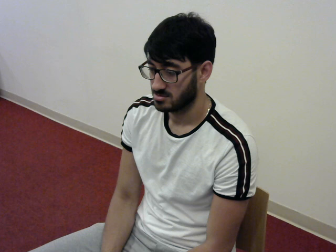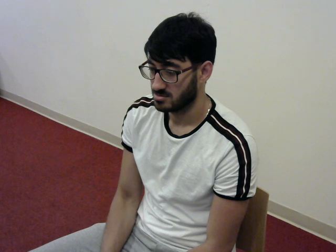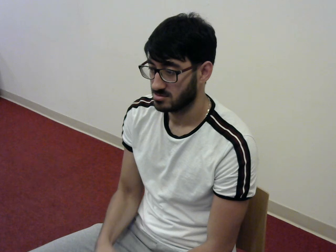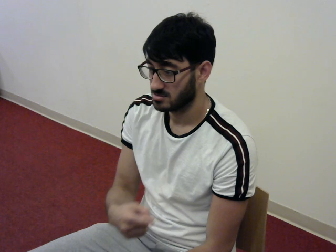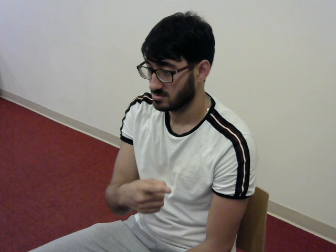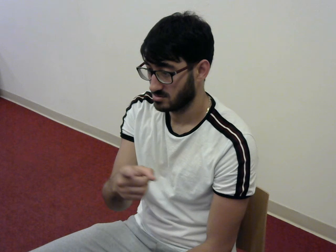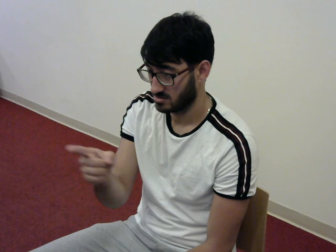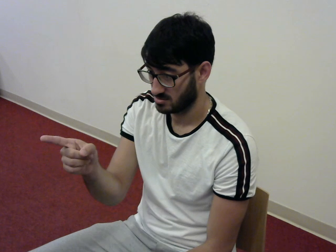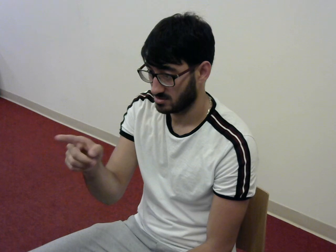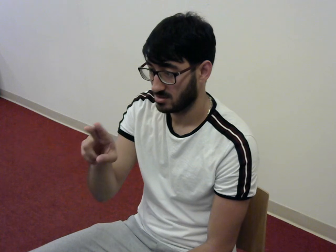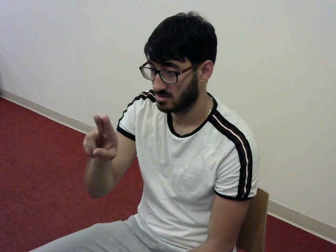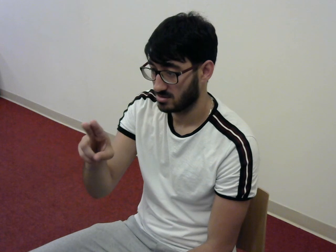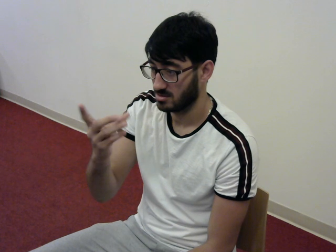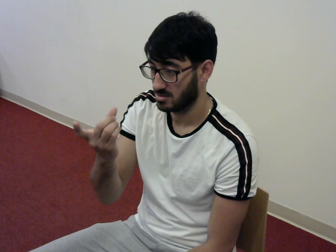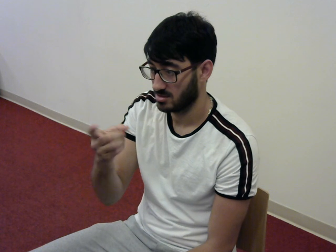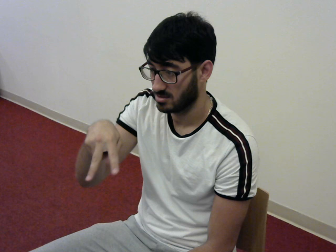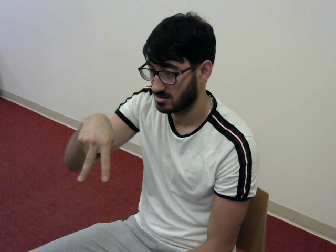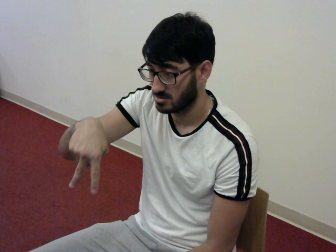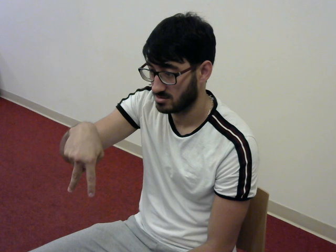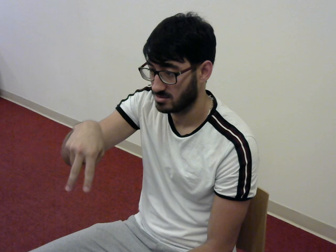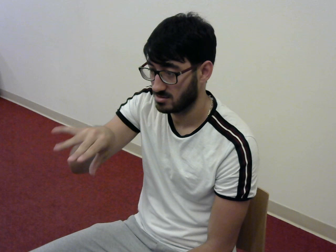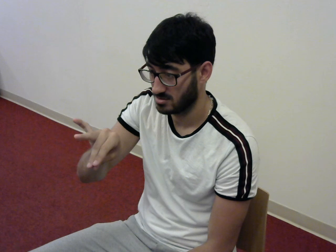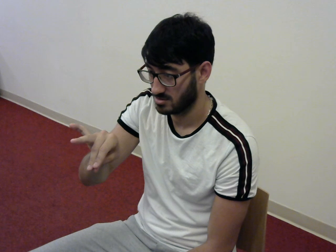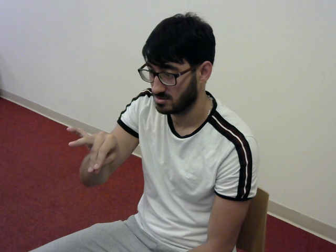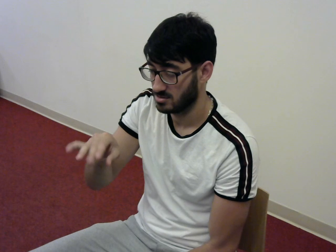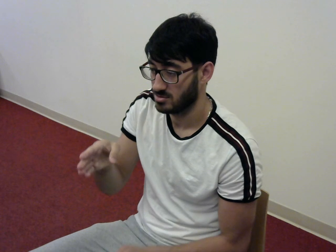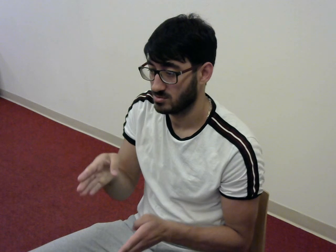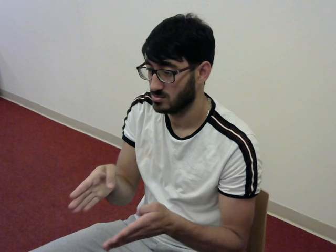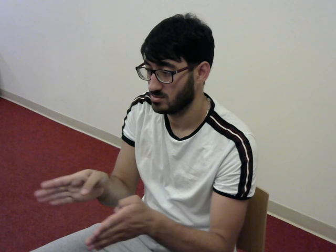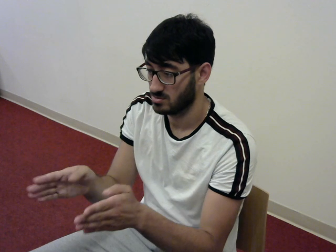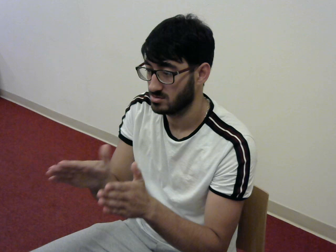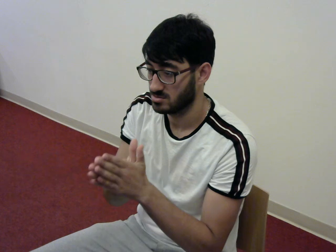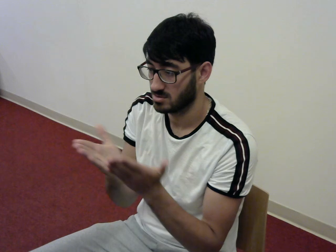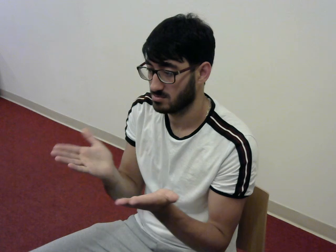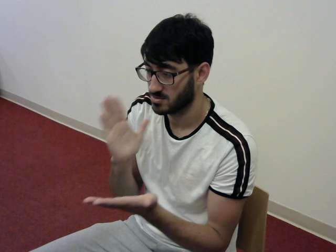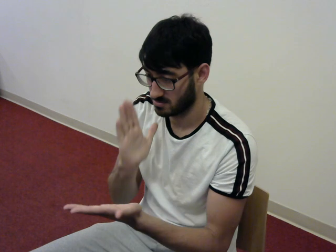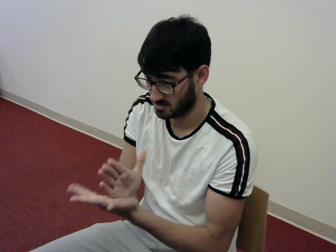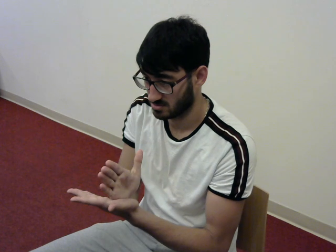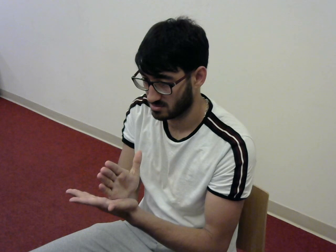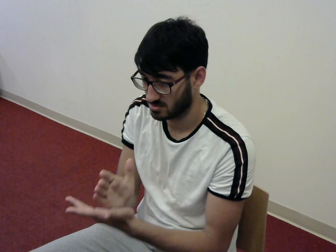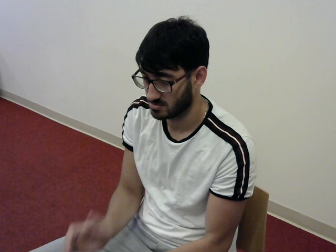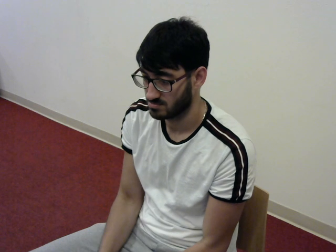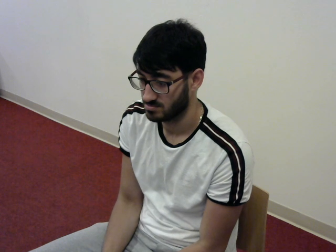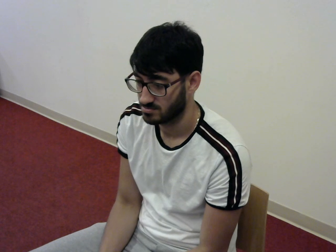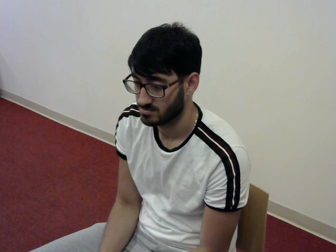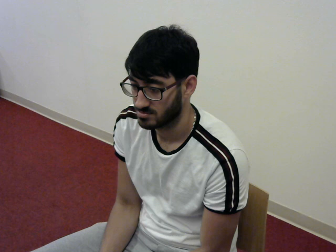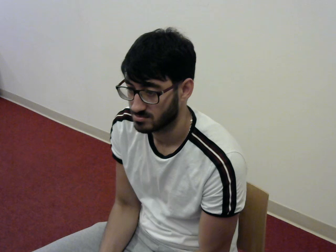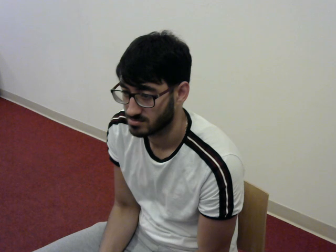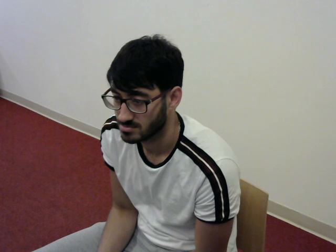Sizdə "Dəli Kür" kitabı var?